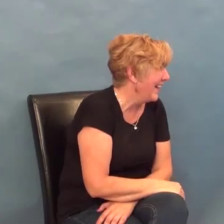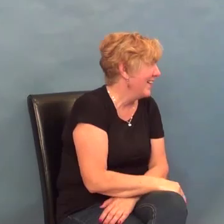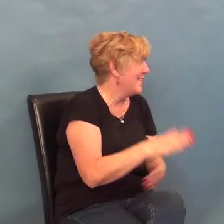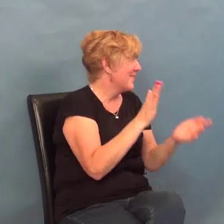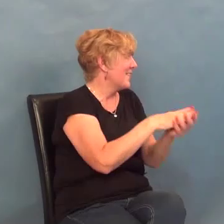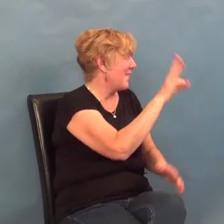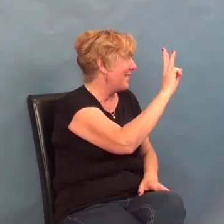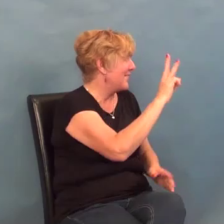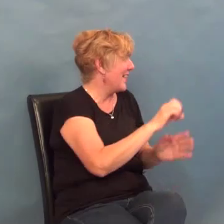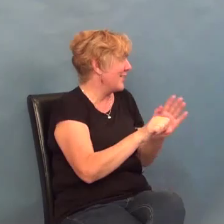We wtorek do klubu PZG.